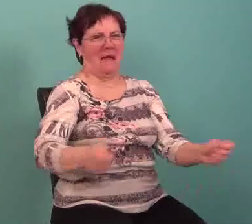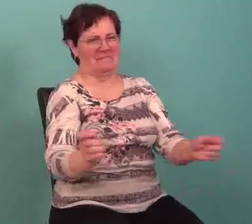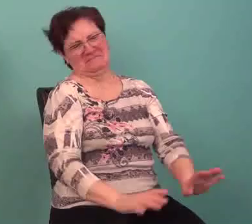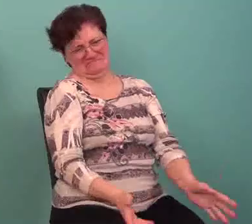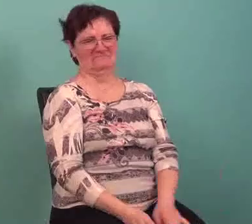Już.